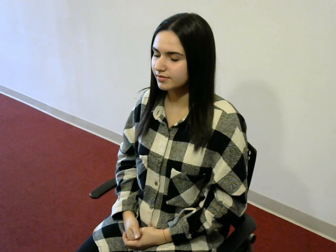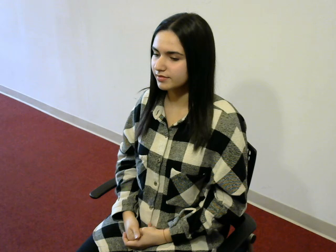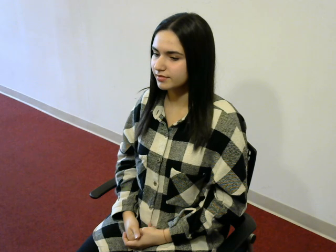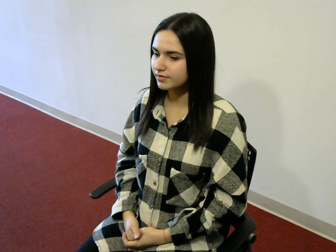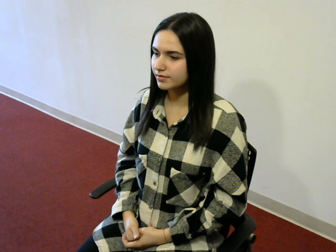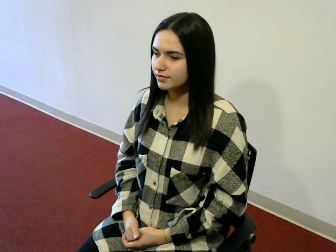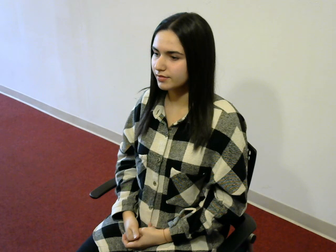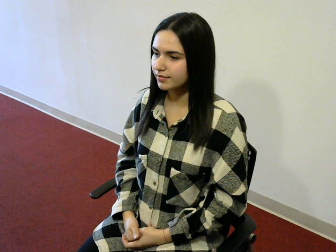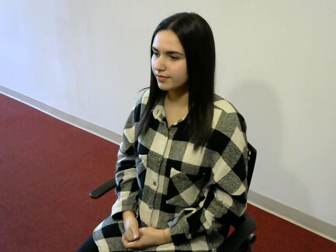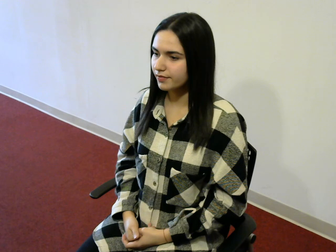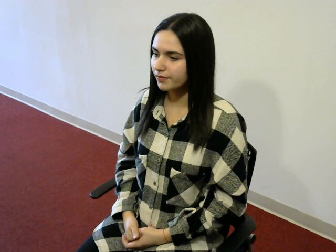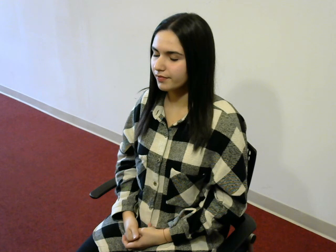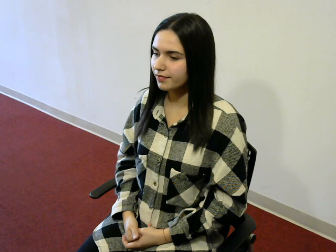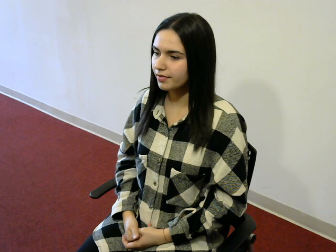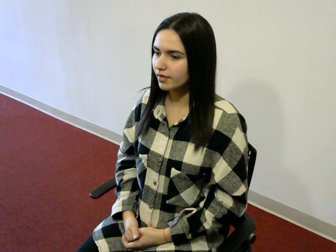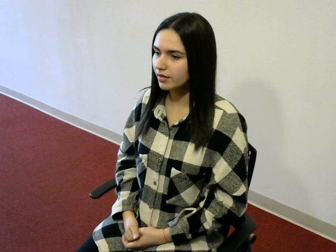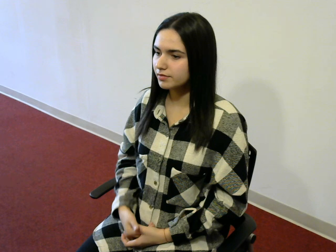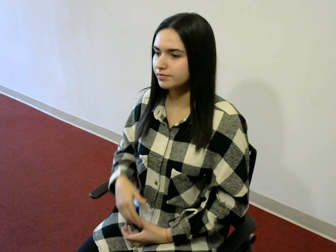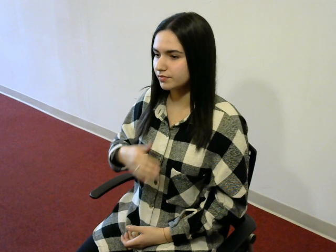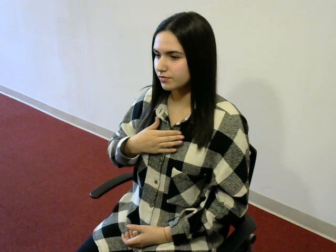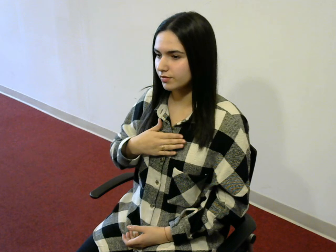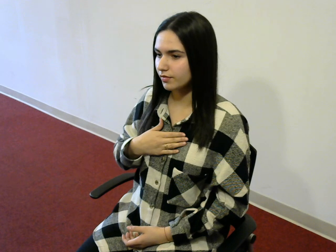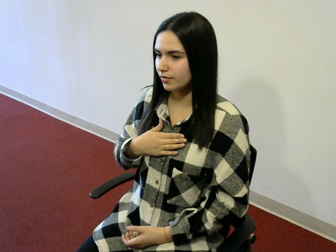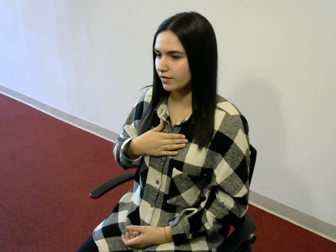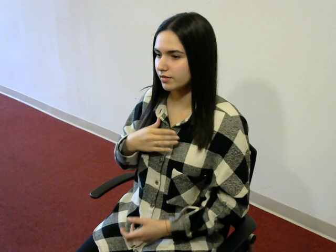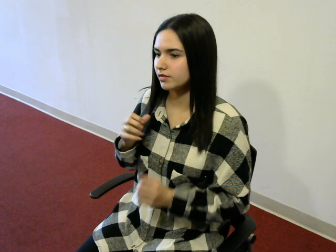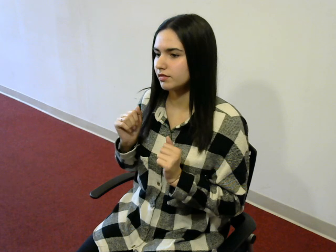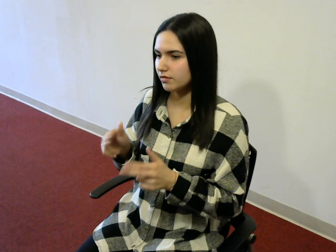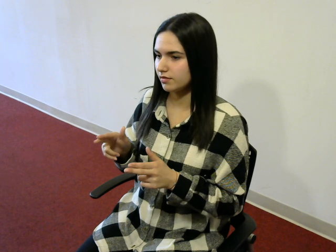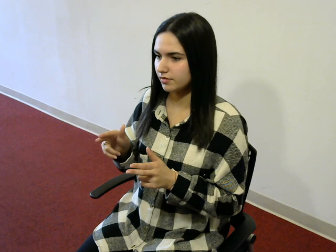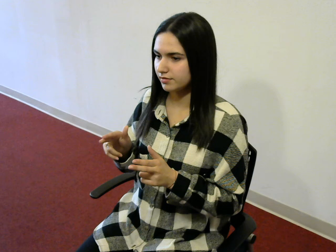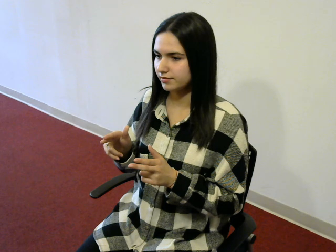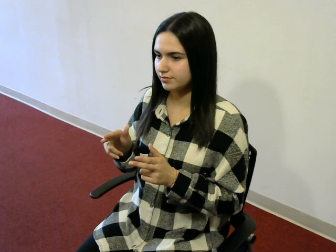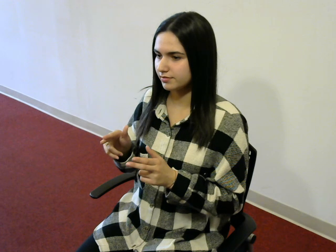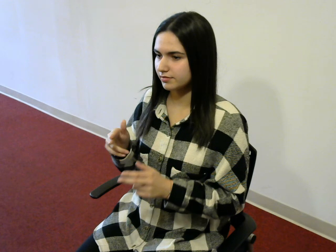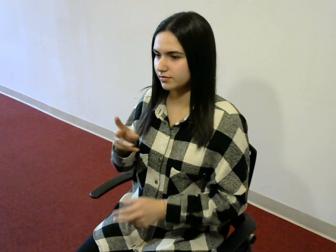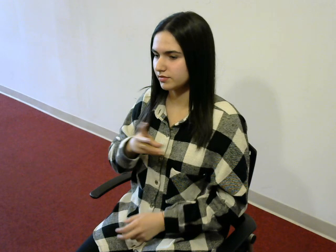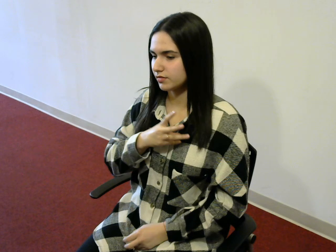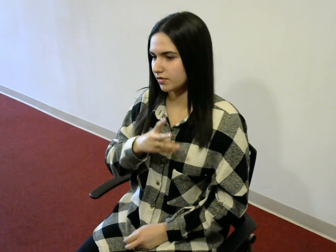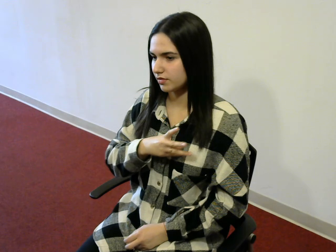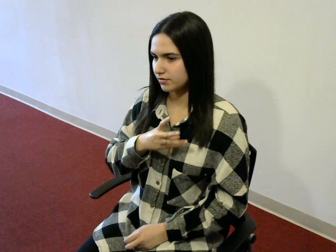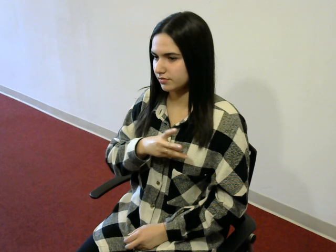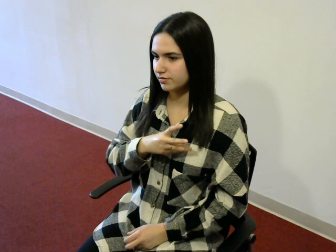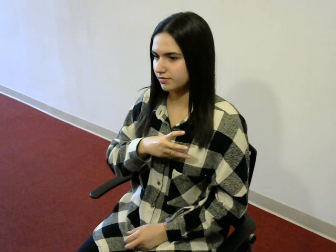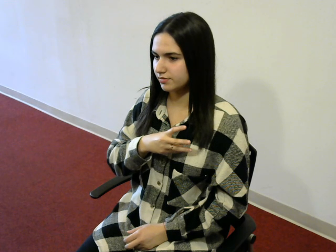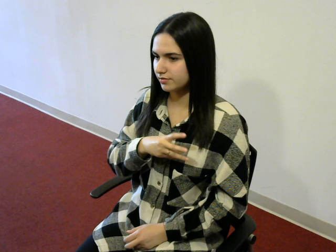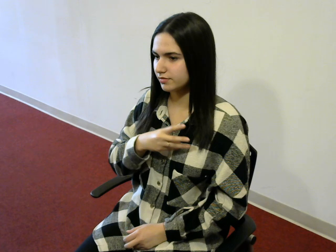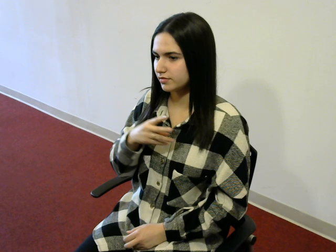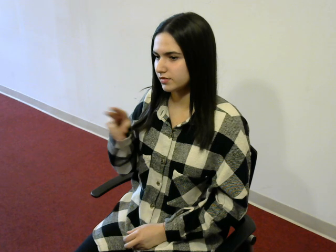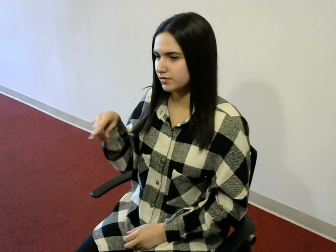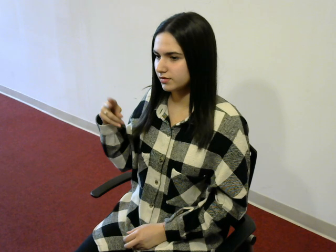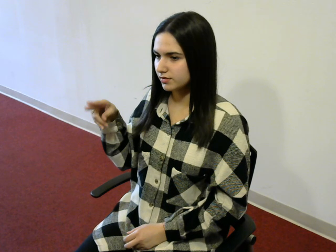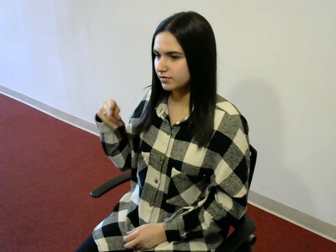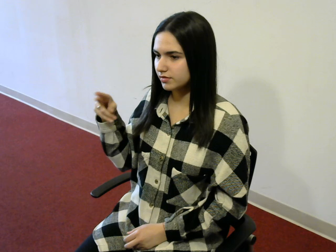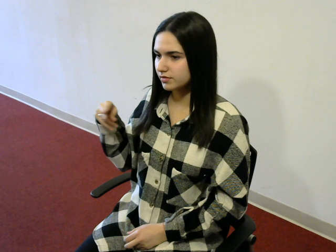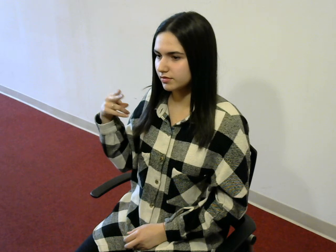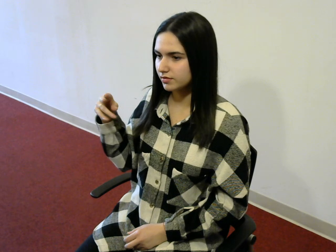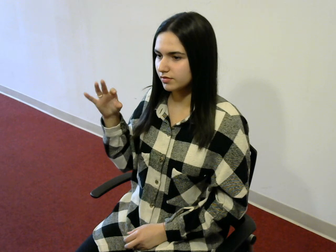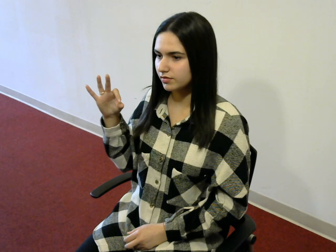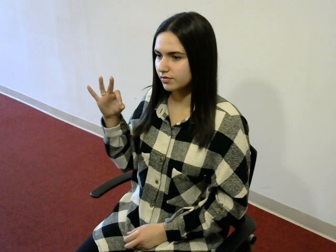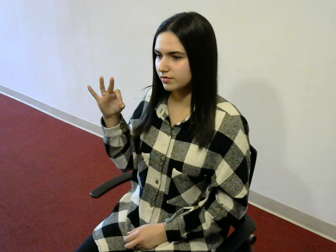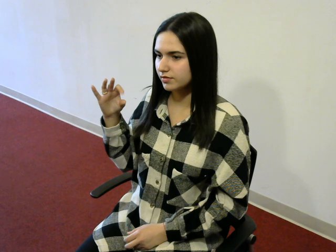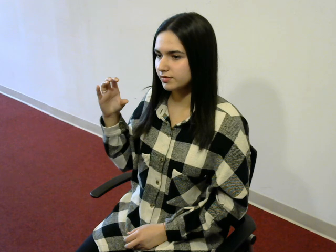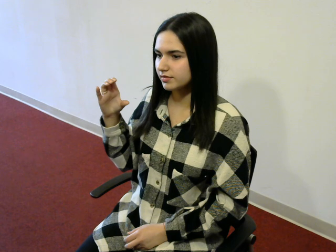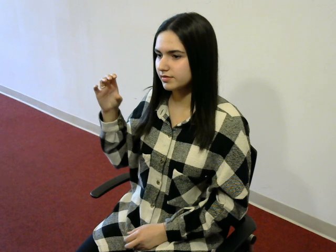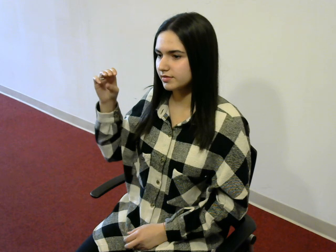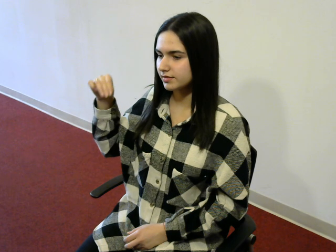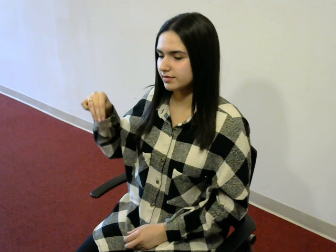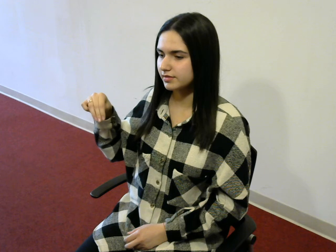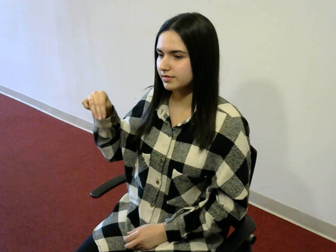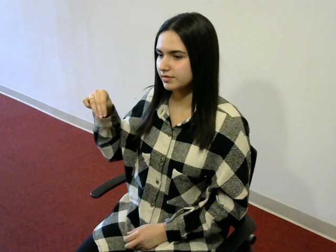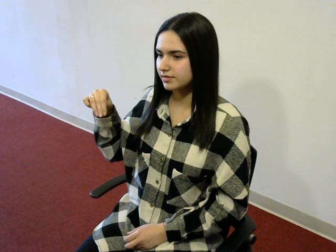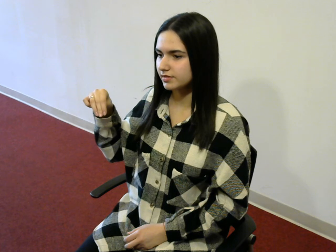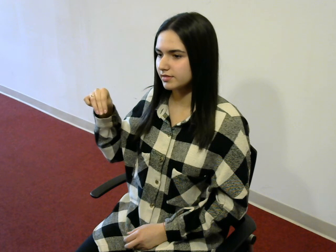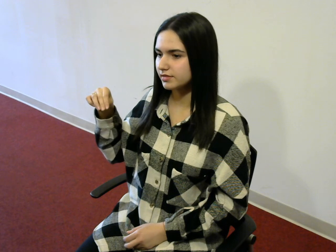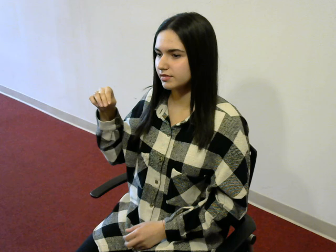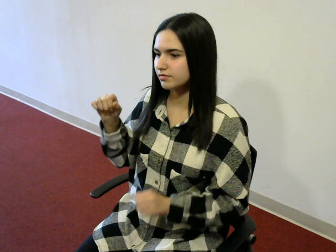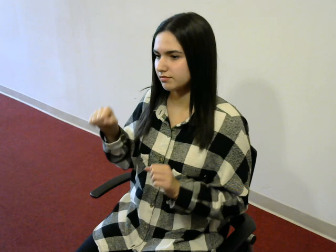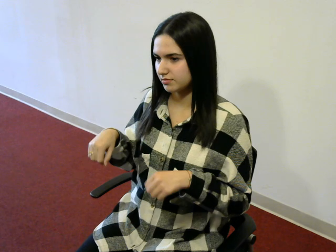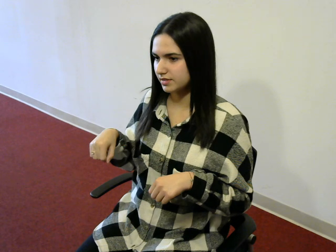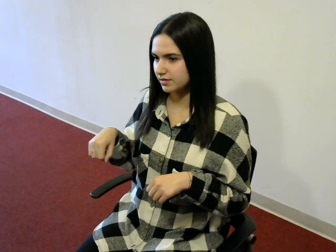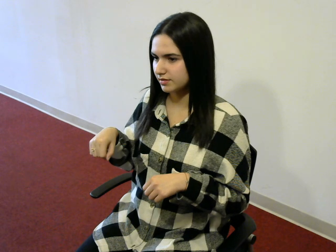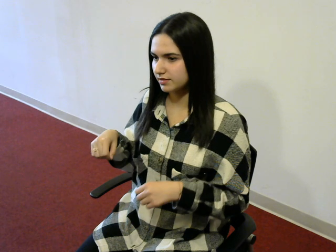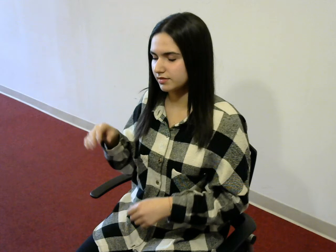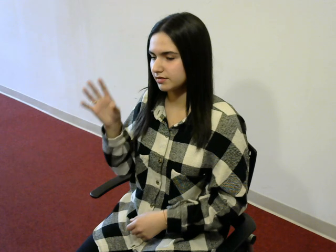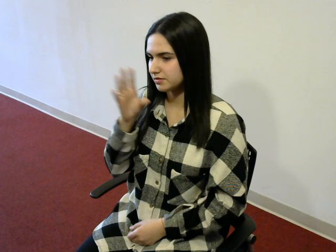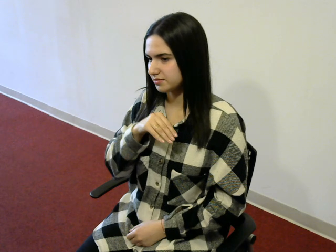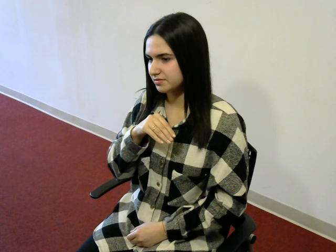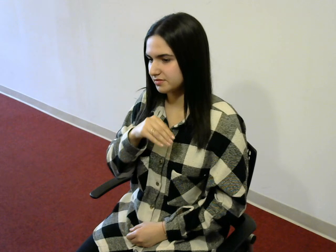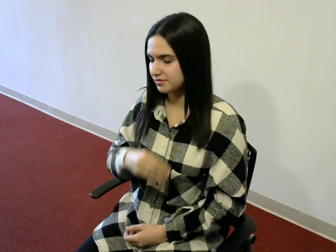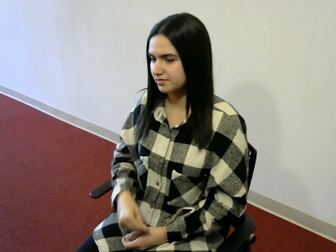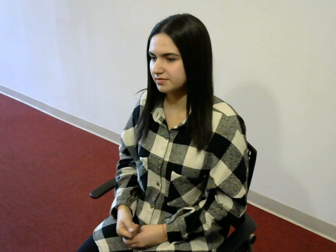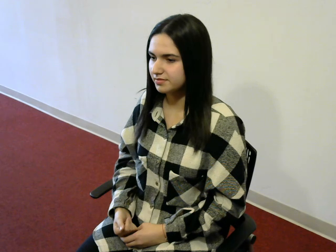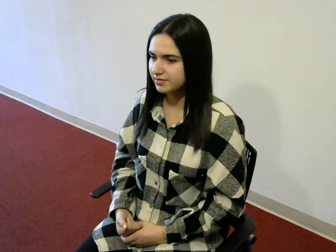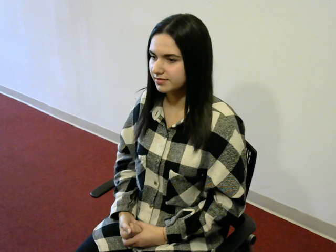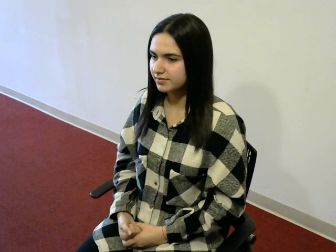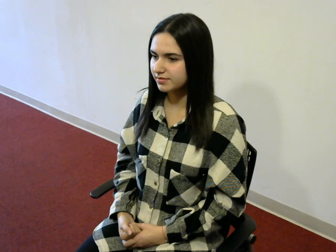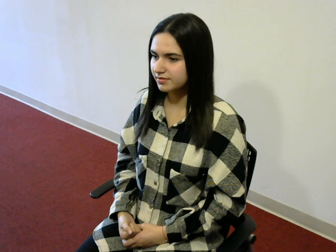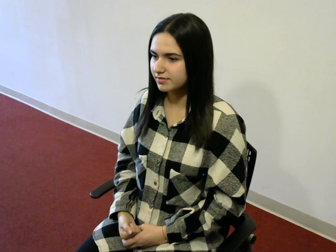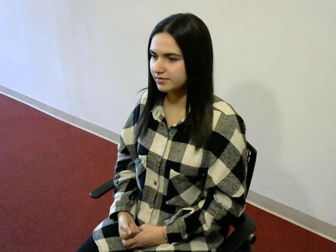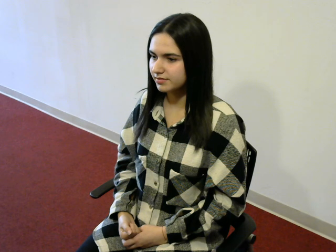Mən necə könüllü DOST ola bilərəm?